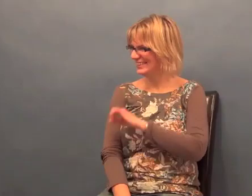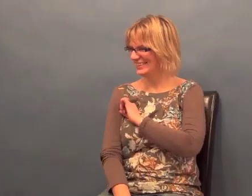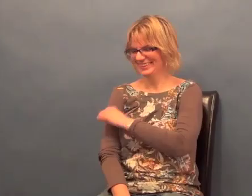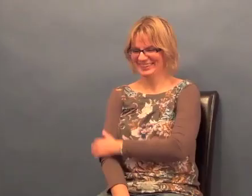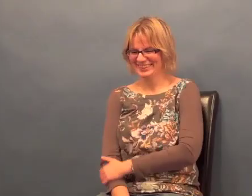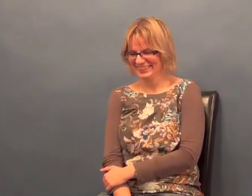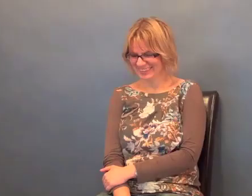Fajnie.